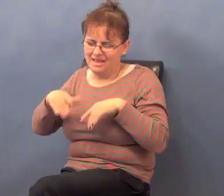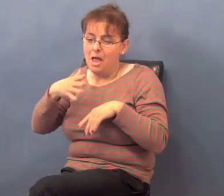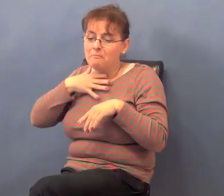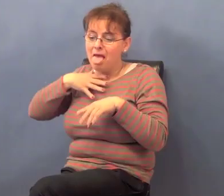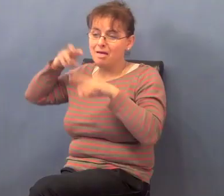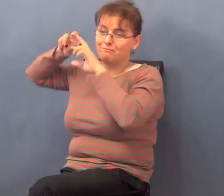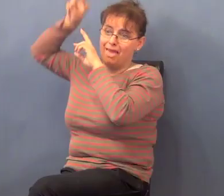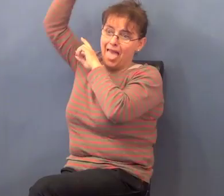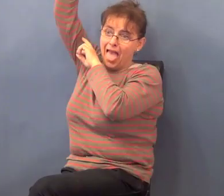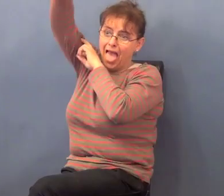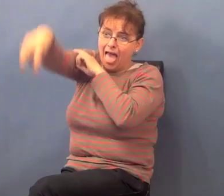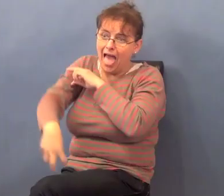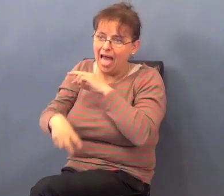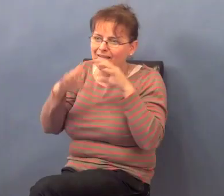Pies spadł z okna.